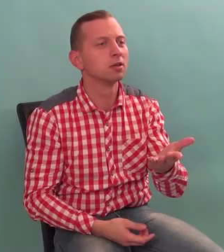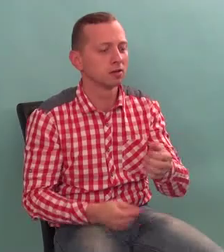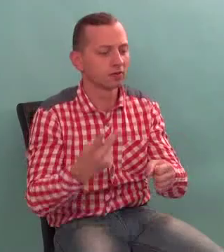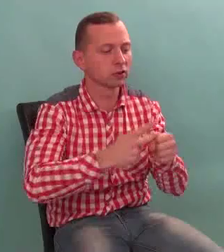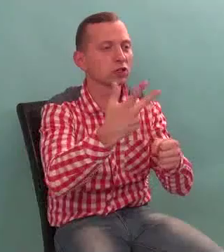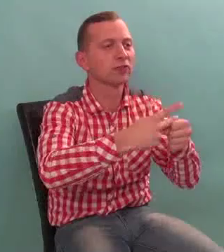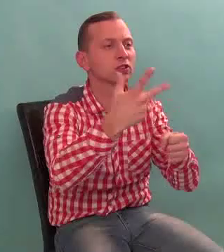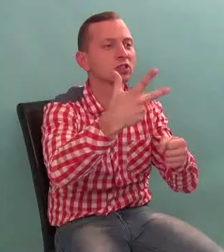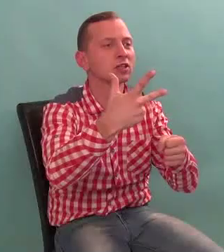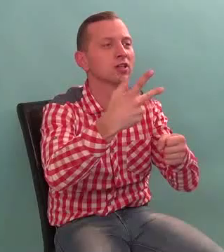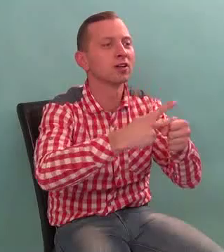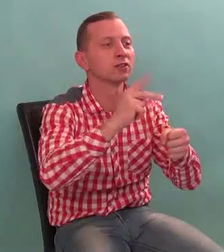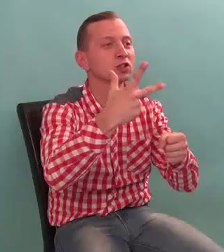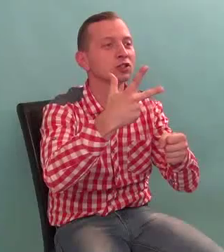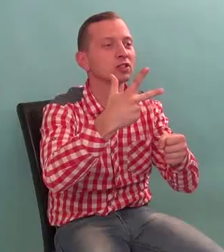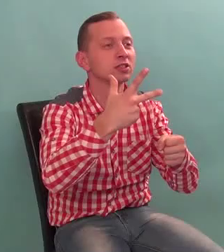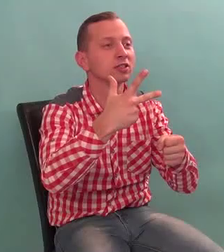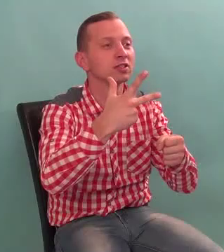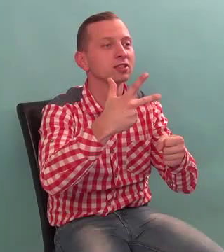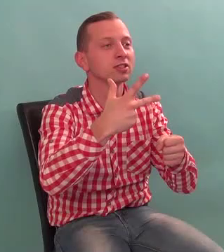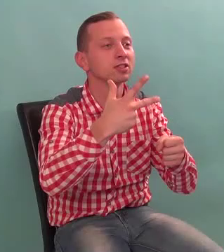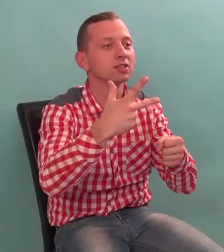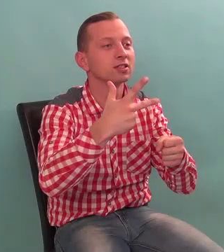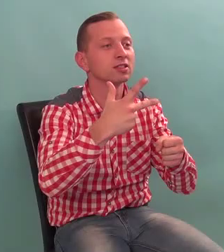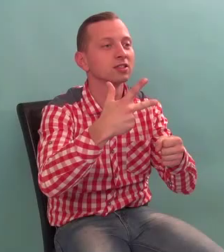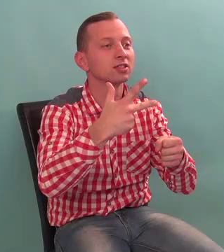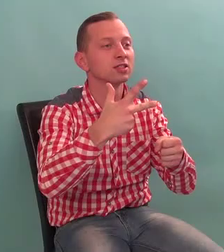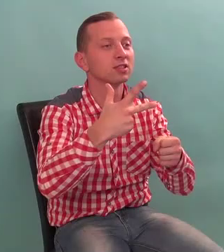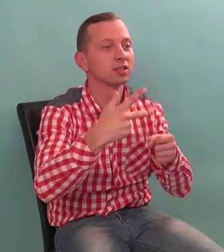Dwudziestego trzeciego, dwudziestego trzeciego, dwudziestego trzeciego.